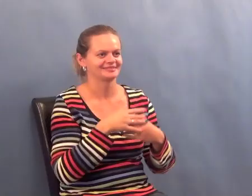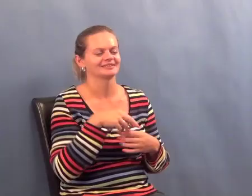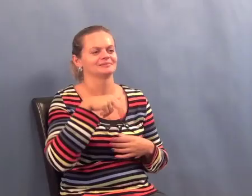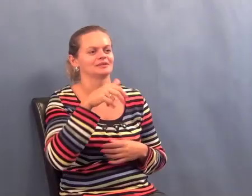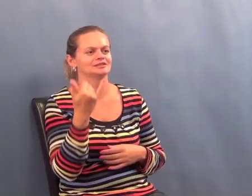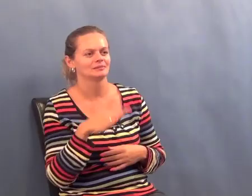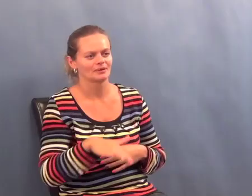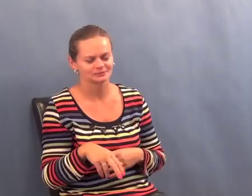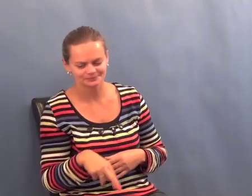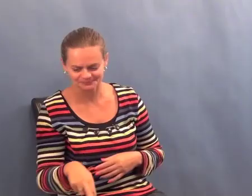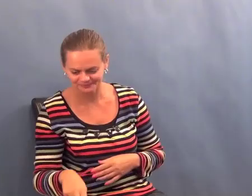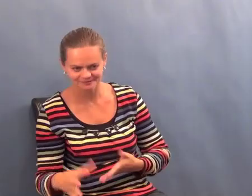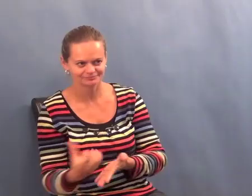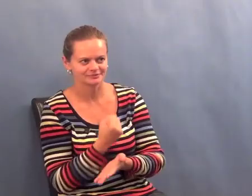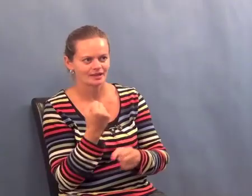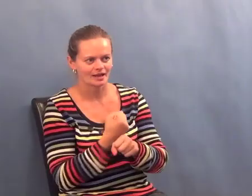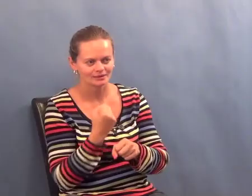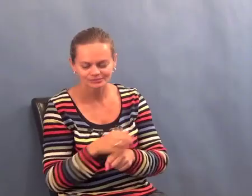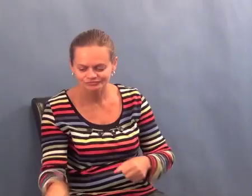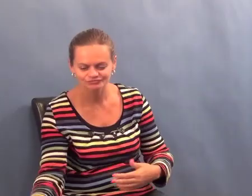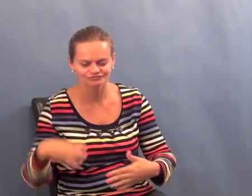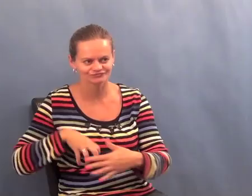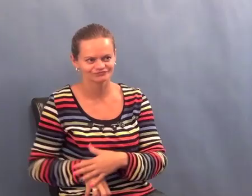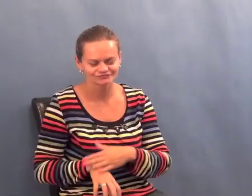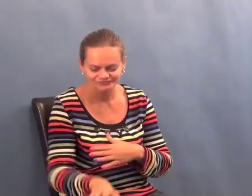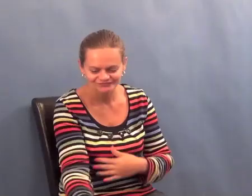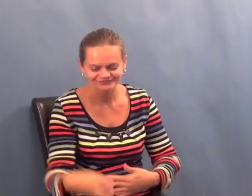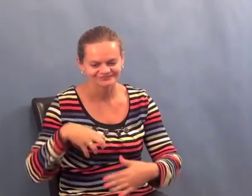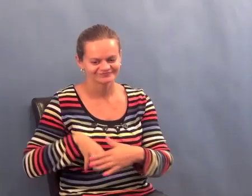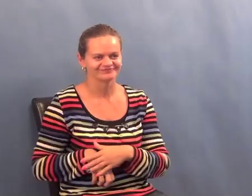Chłopiec idzie, podnosi kamień.